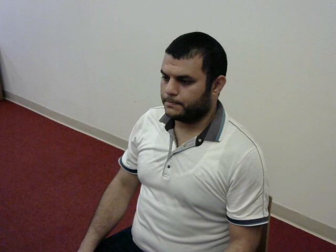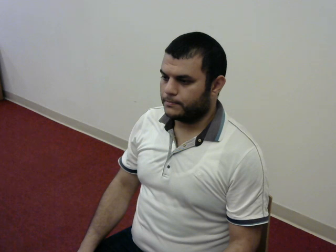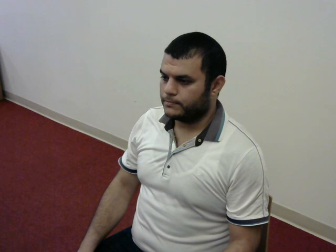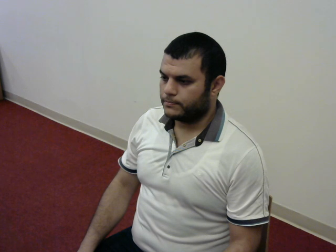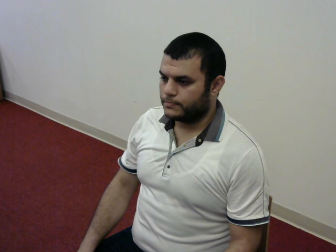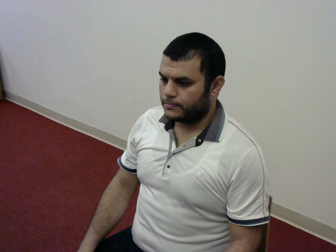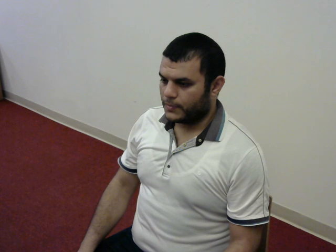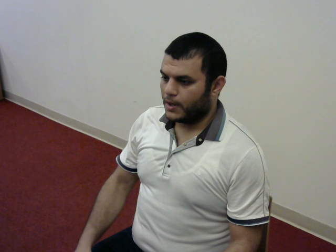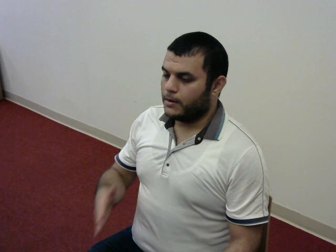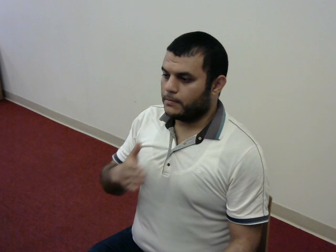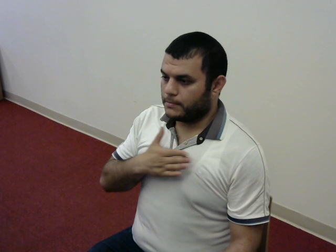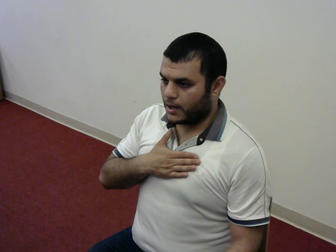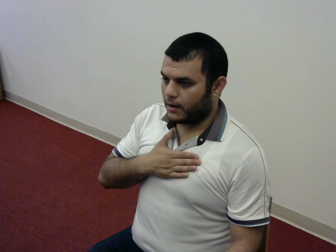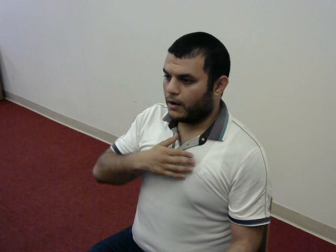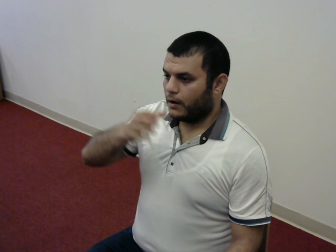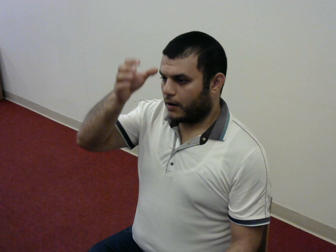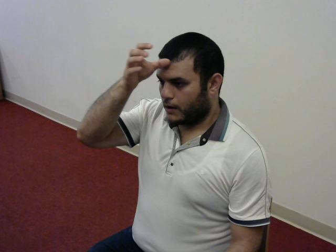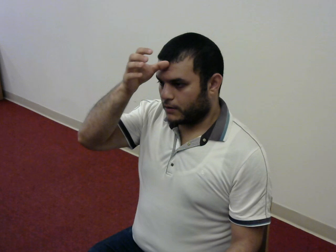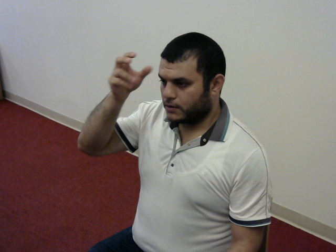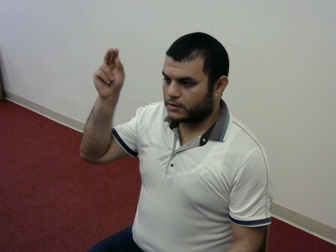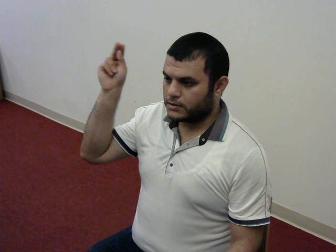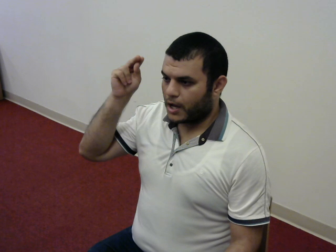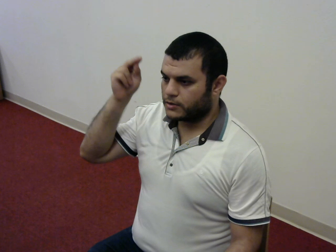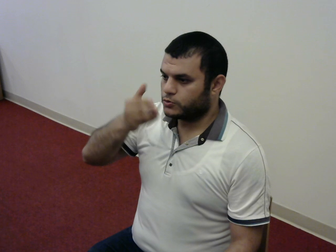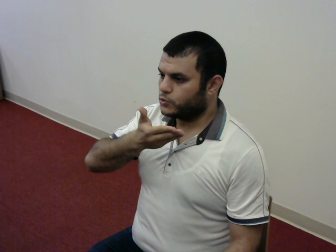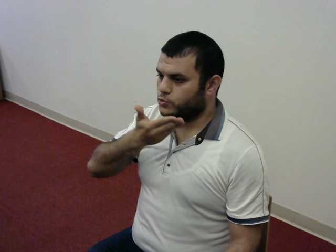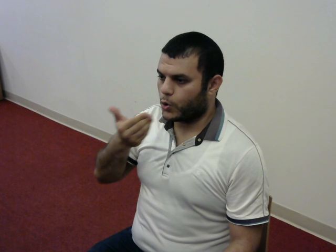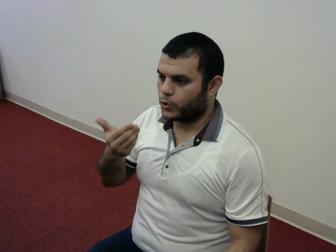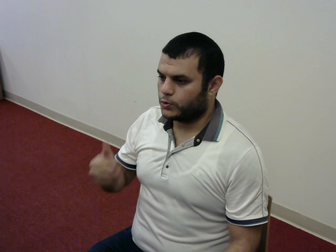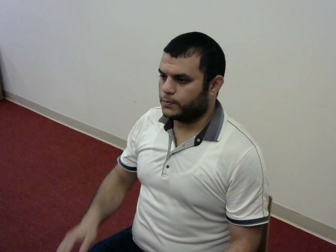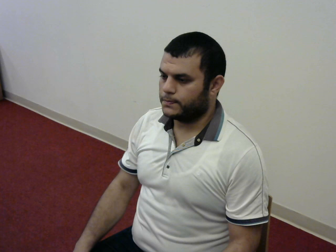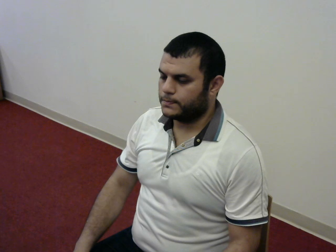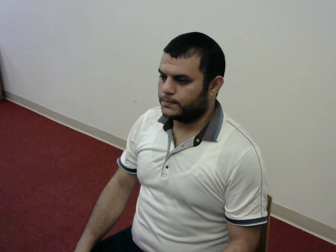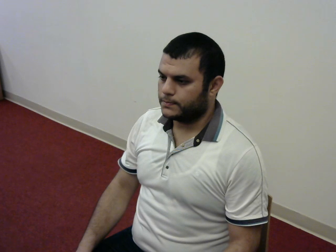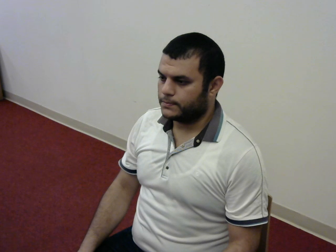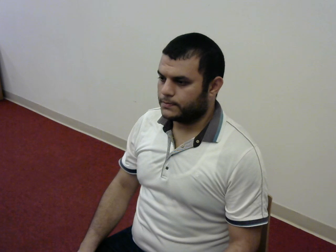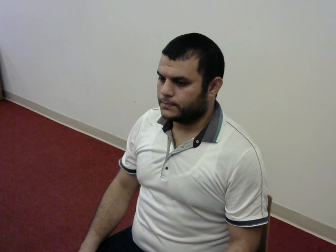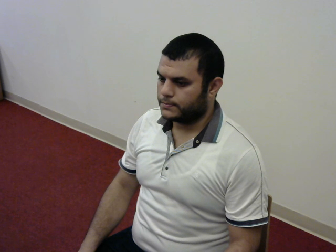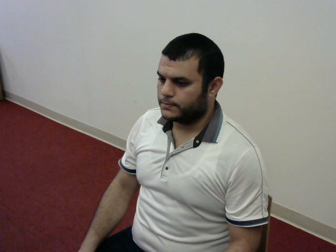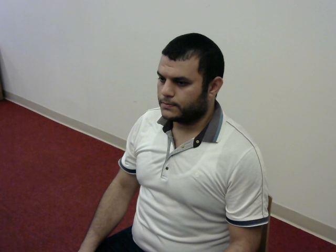Mənim ali təhsilim yoxdur